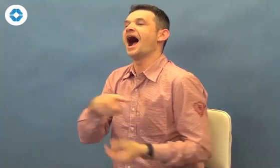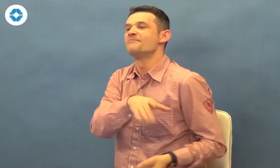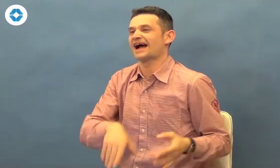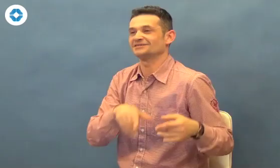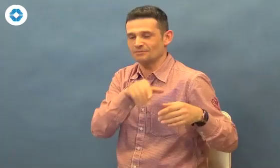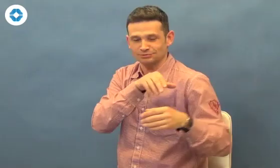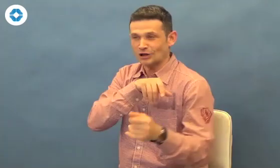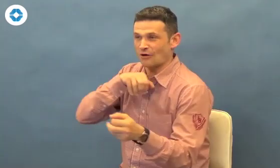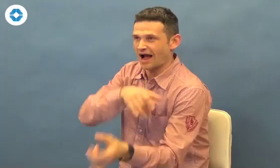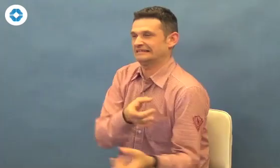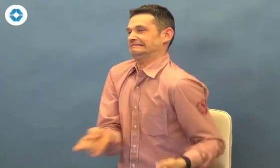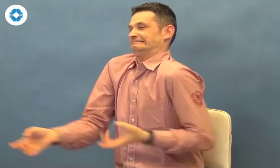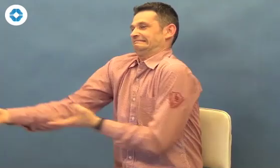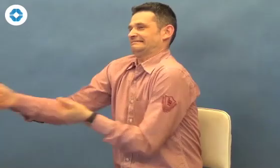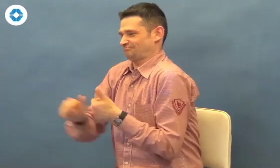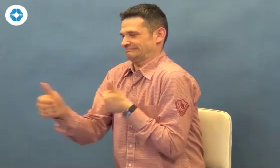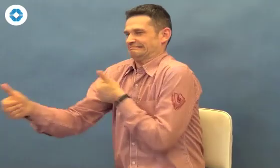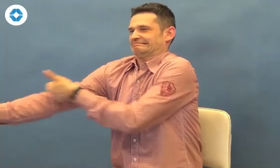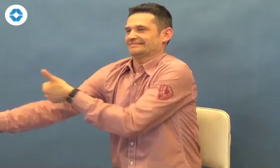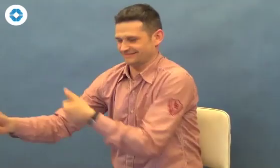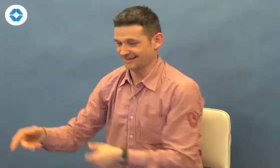Pies też biegnie, a za nim lecą pszczoły.